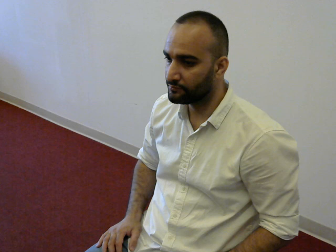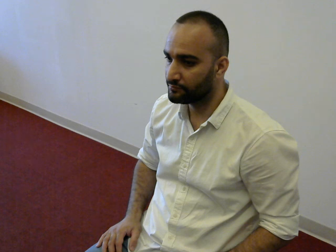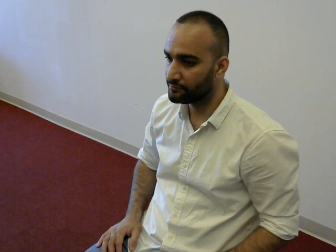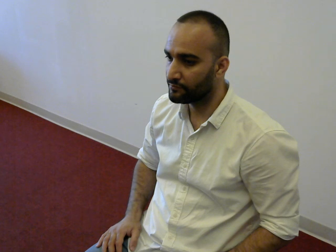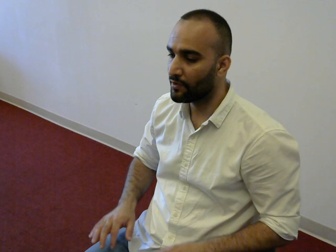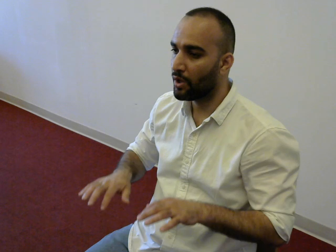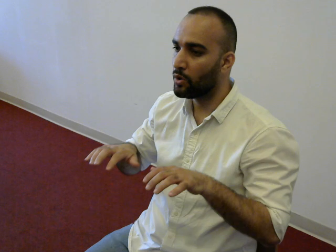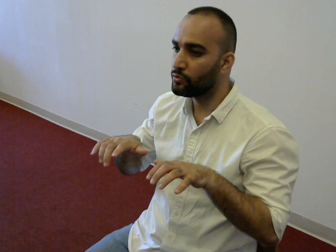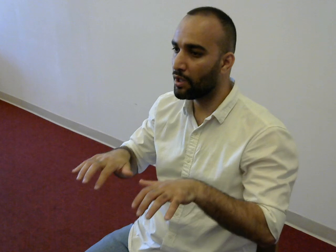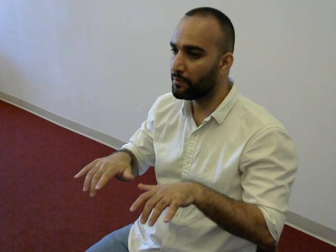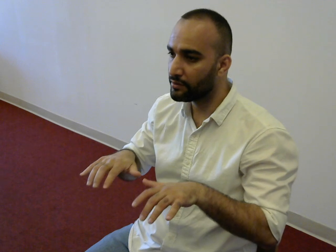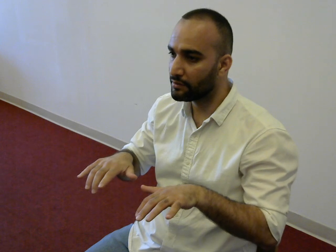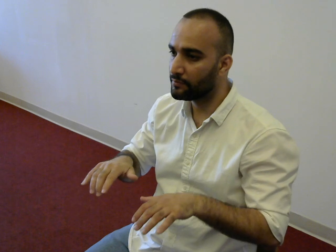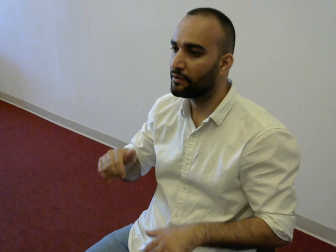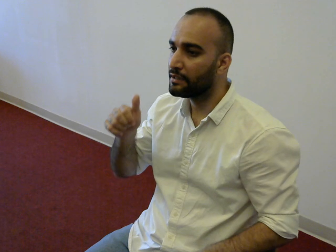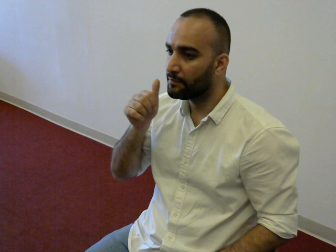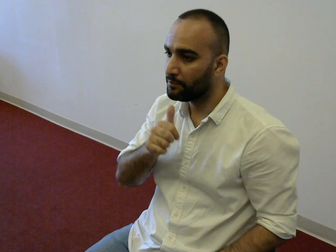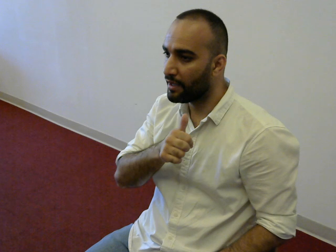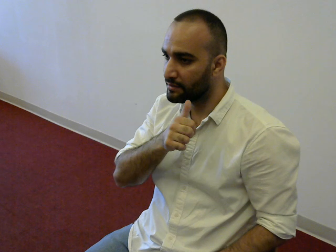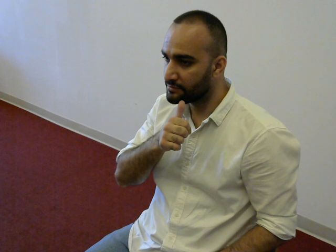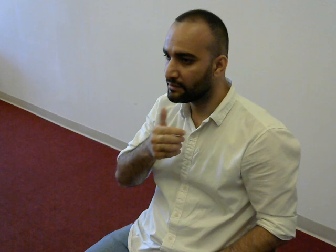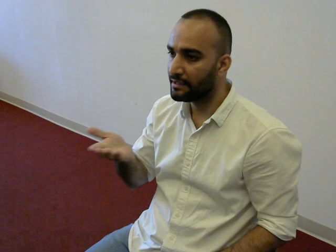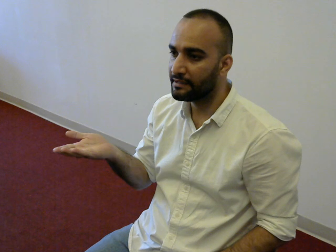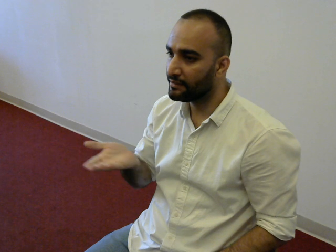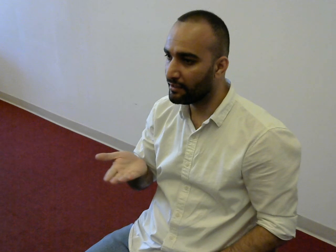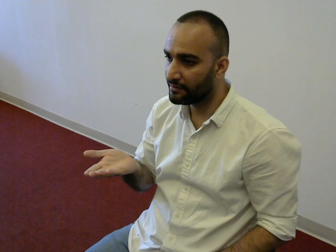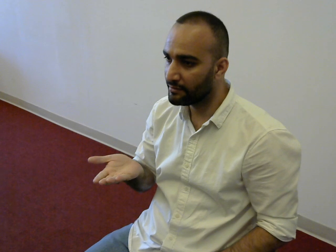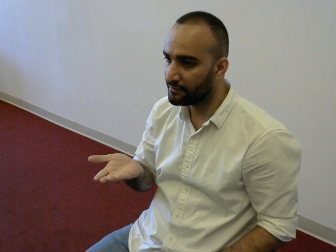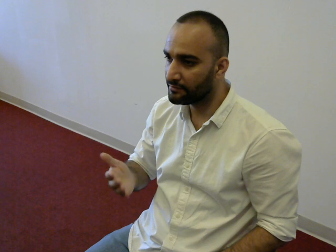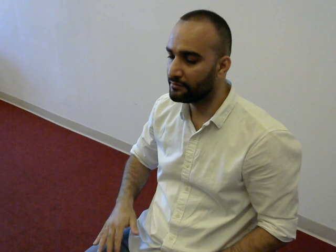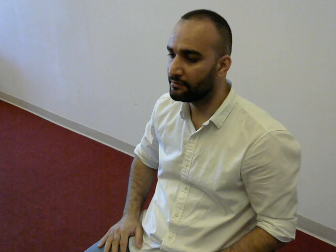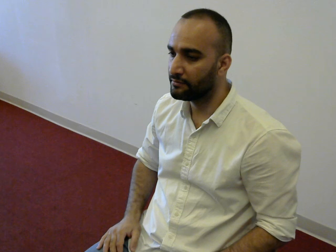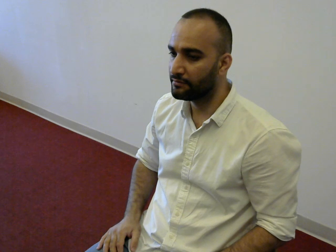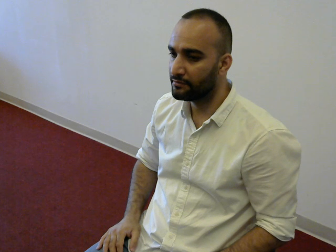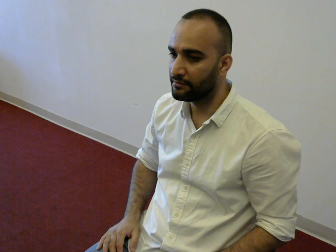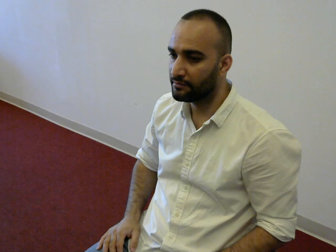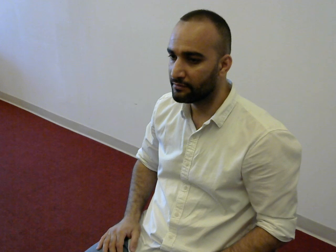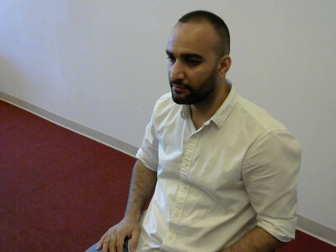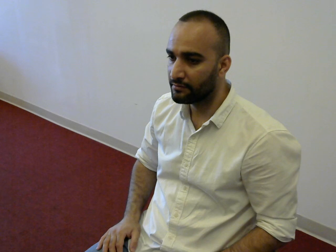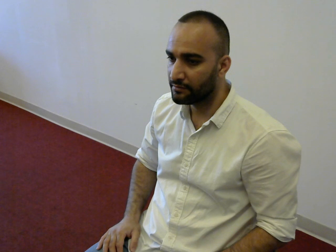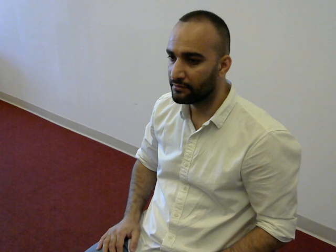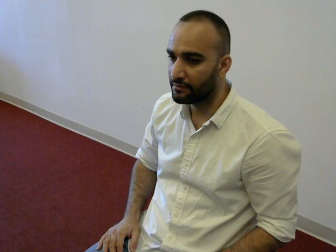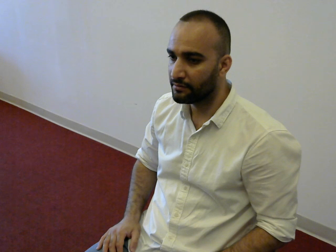Kompüterin parolu nədir?